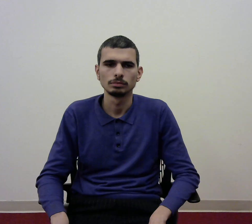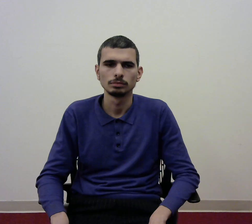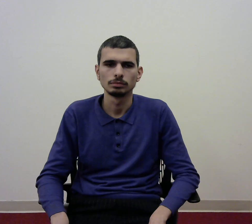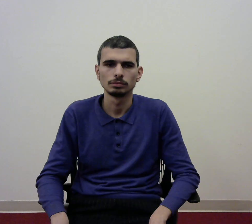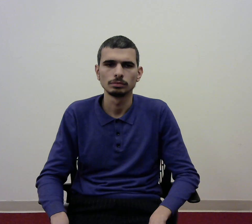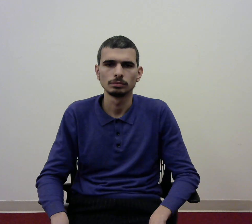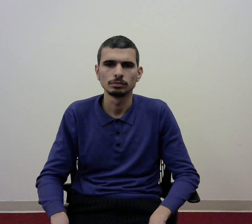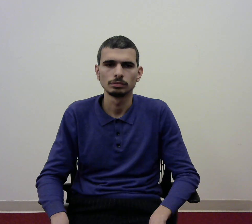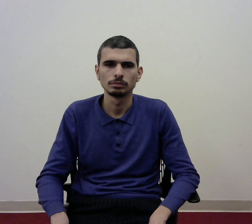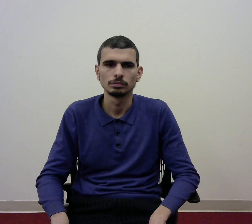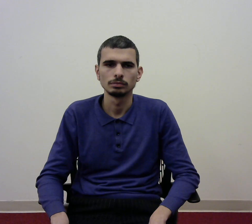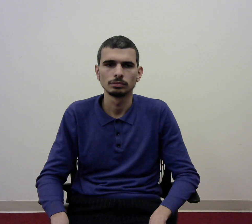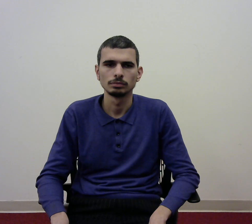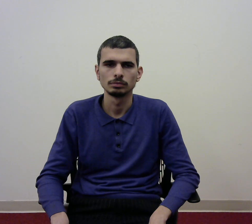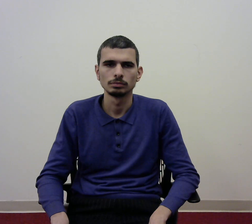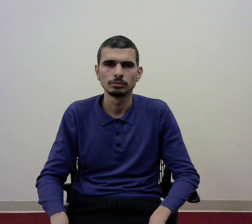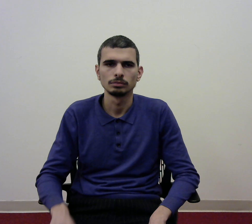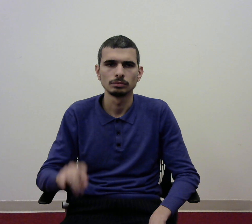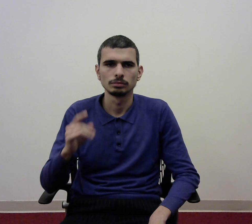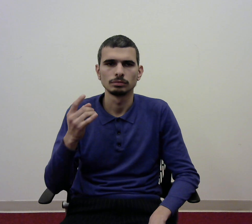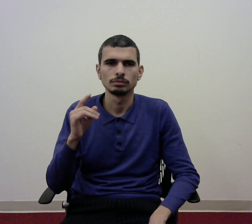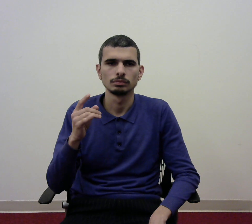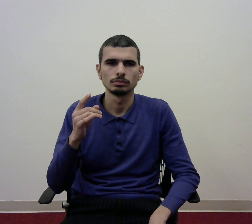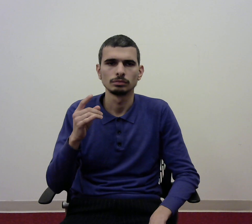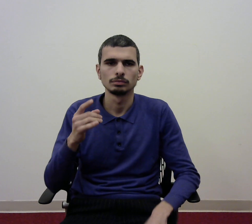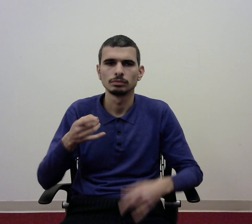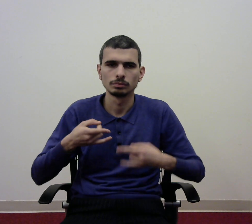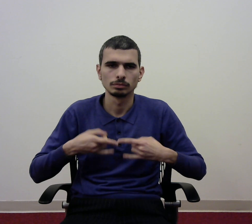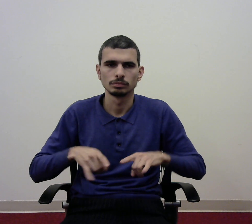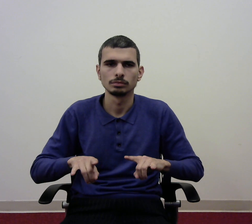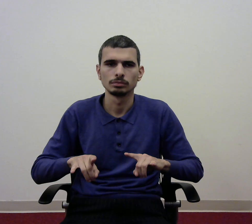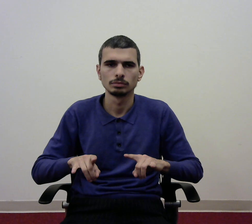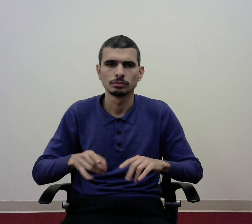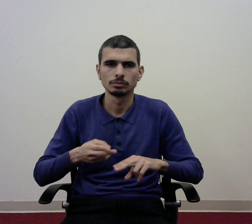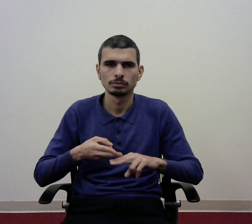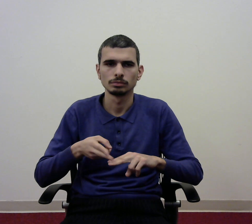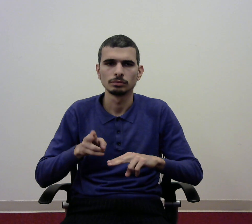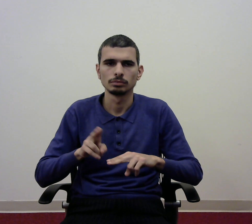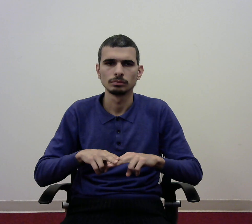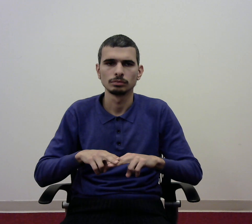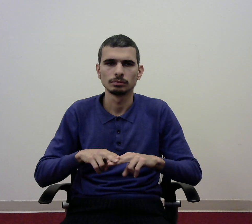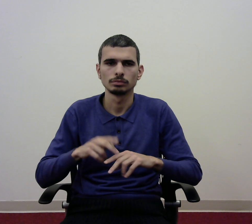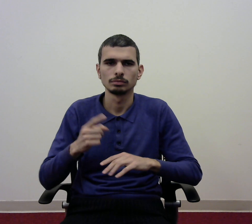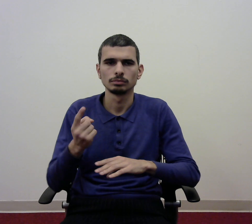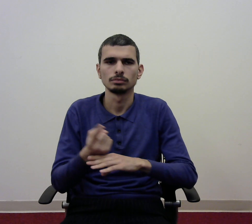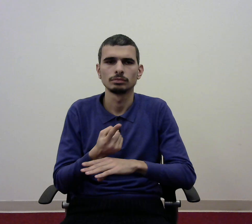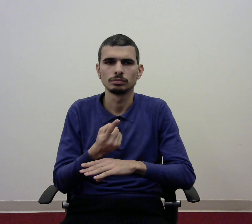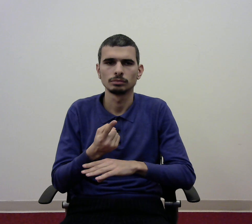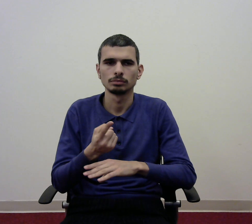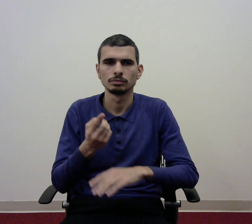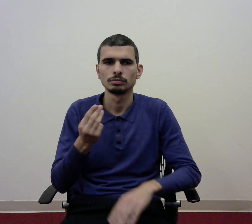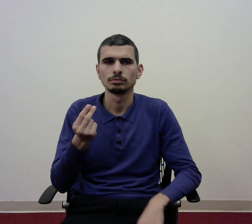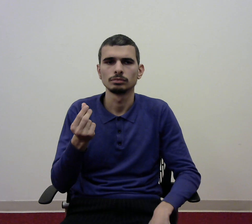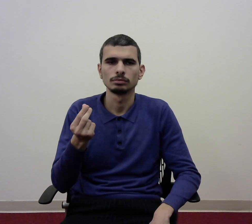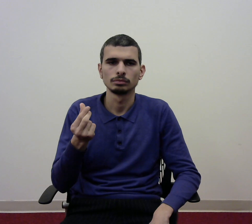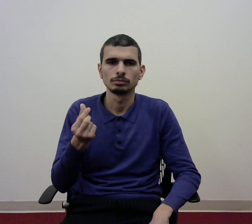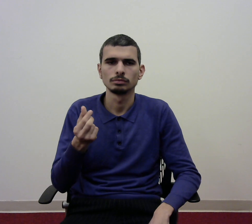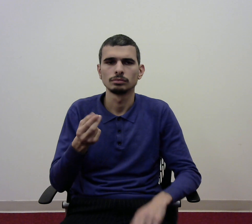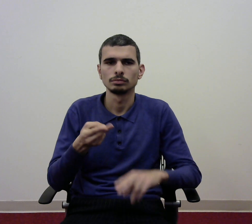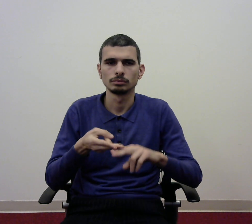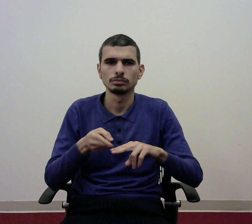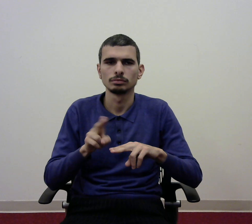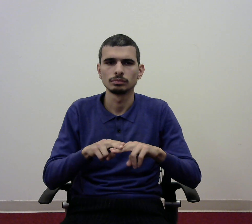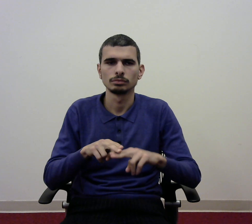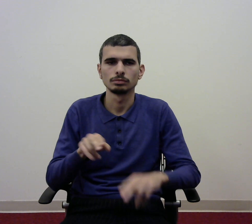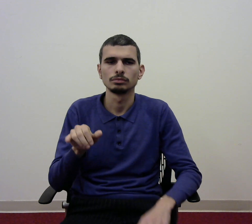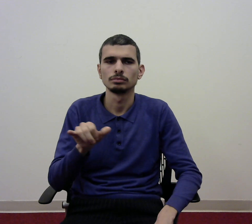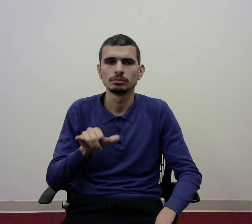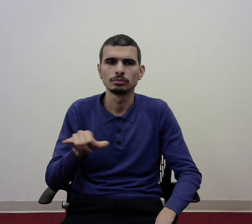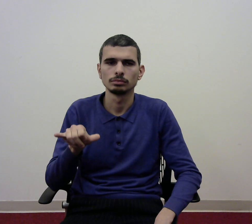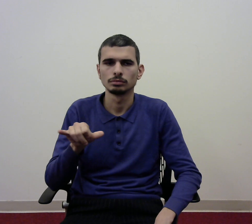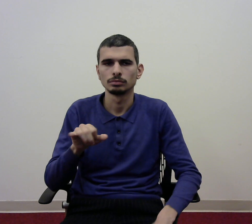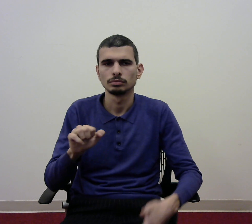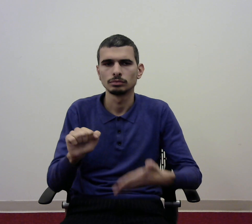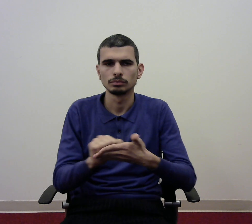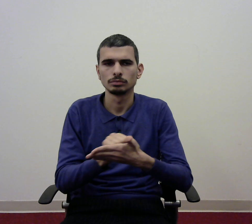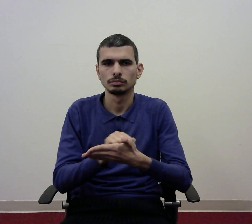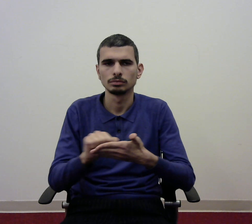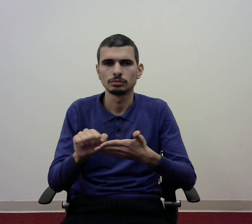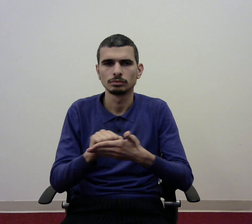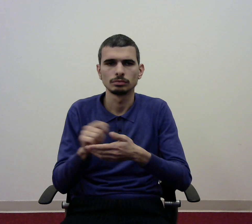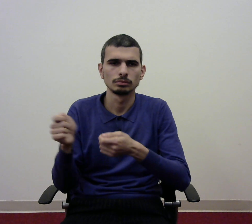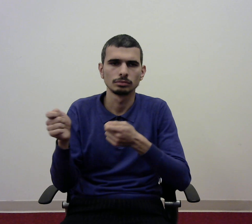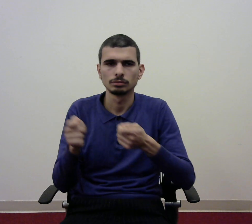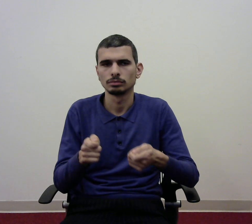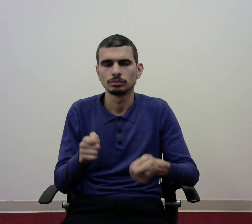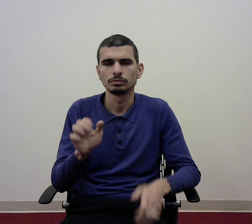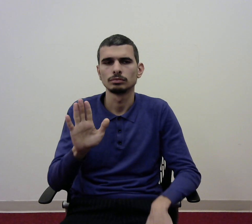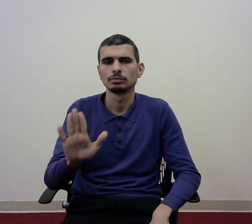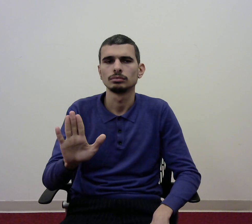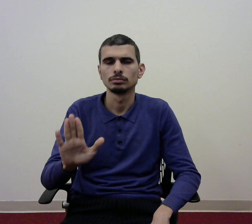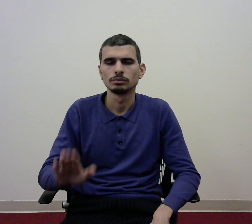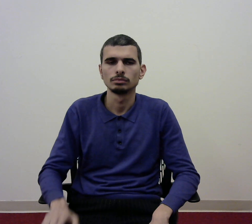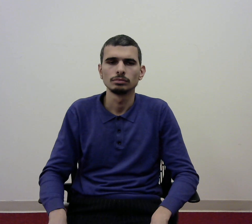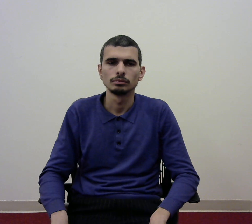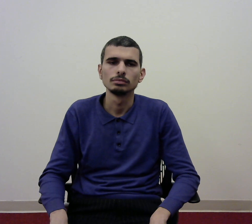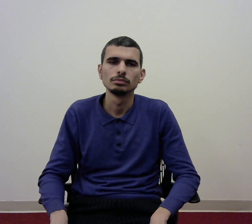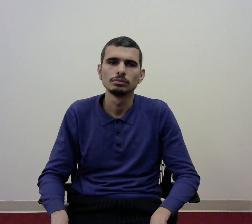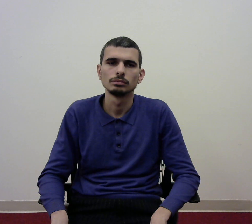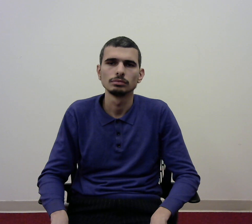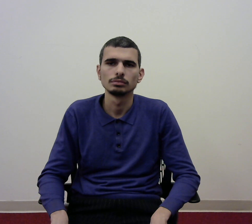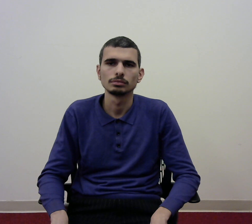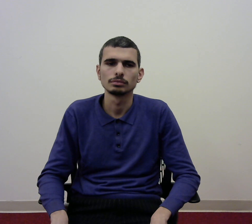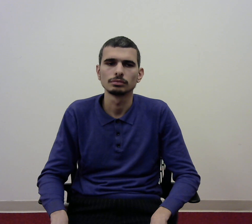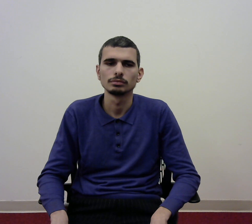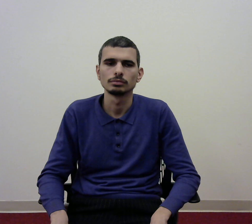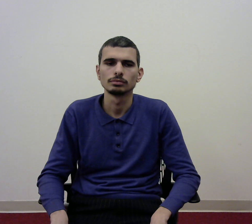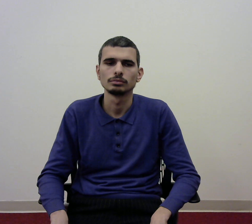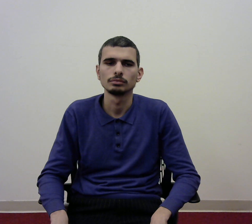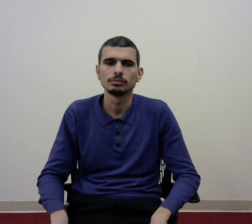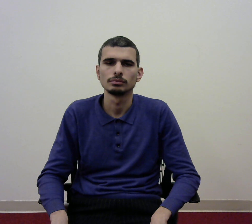Uşağın doğulmasına görə birdəfəlik müavinət üçün hansı sənədləri gətirməliyəm?